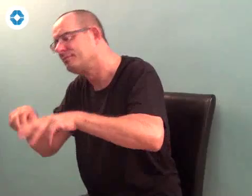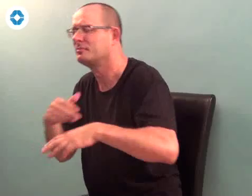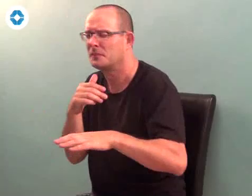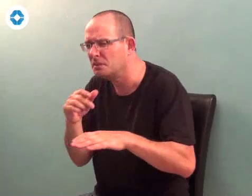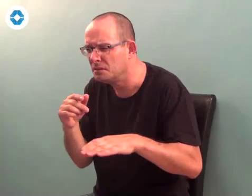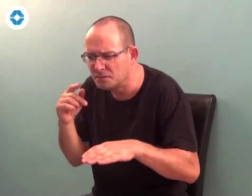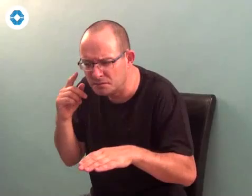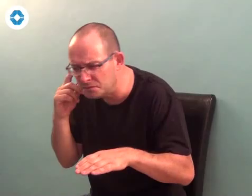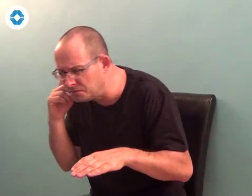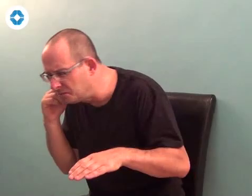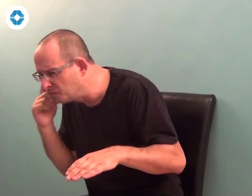Coś usłyszał.